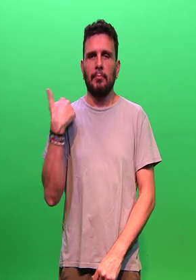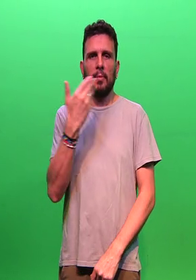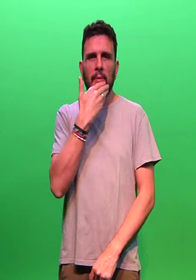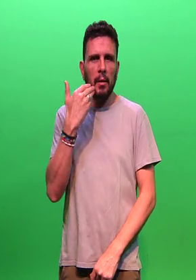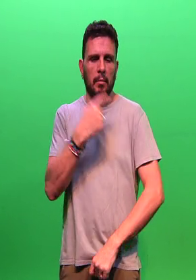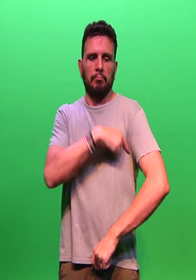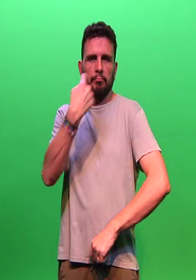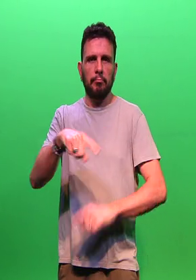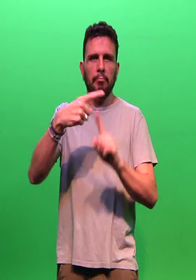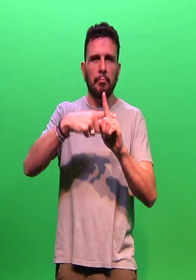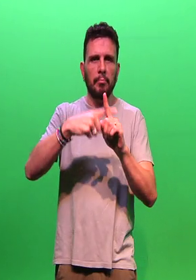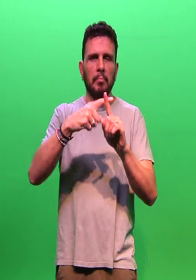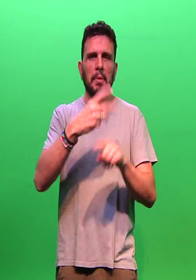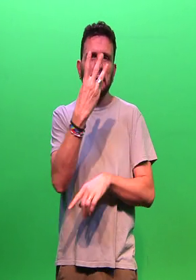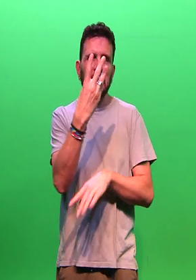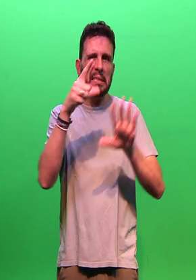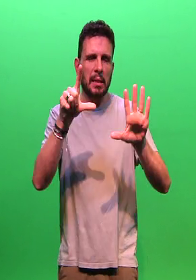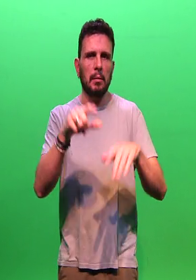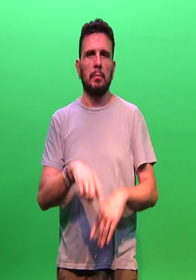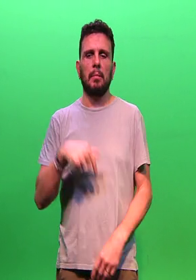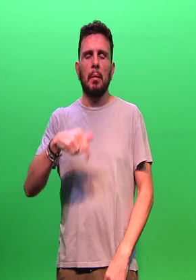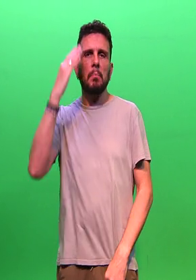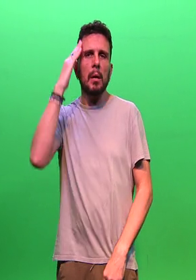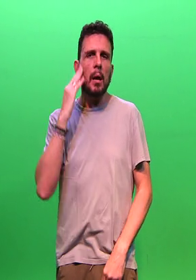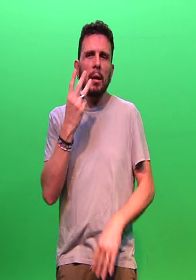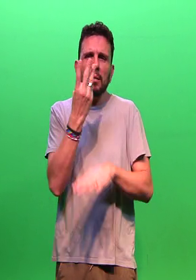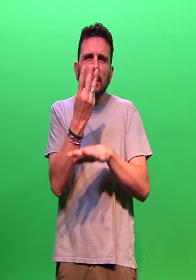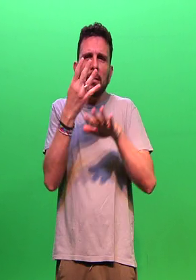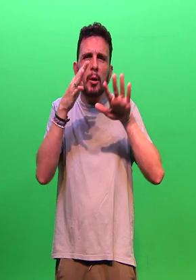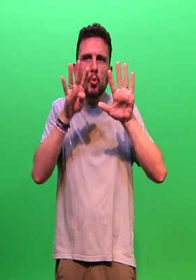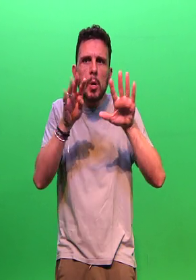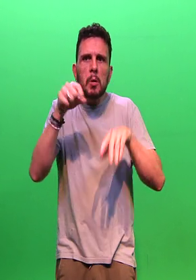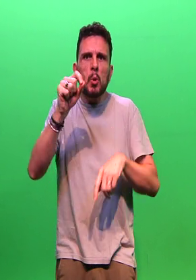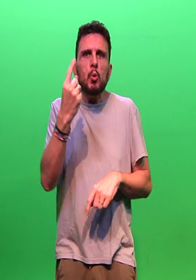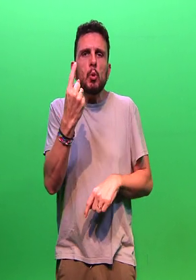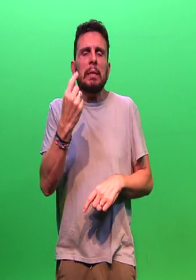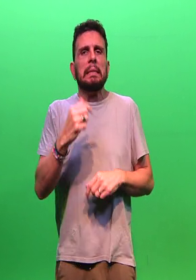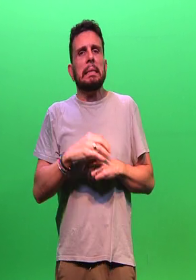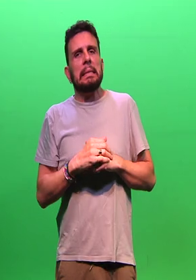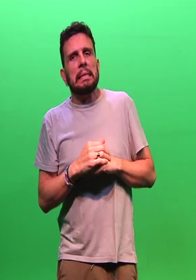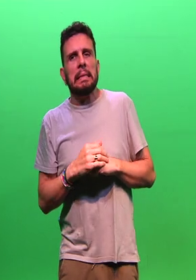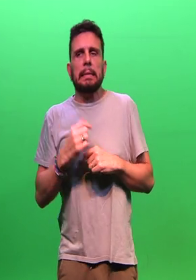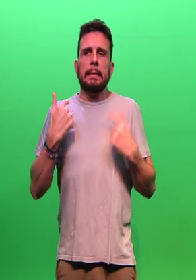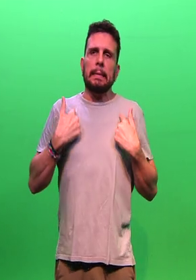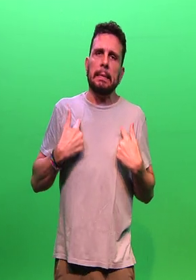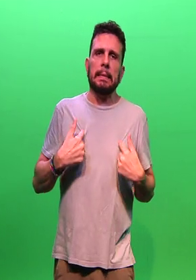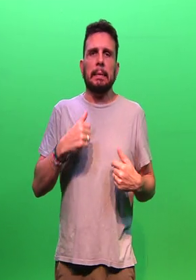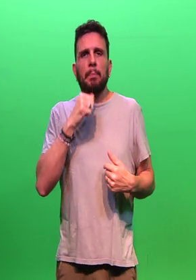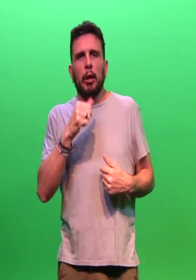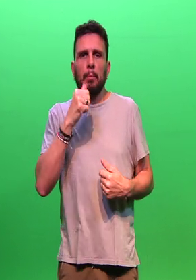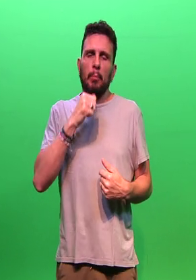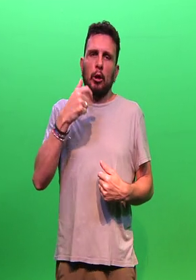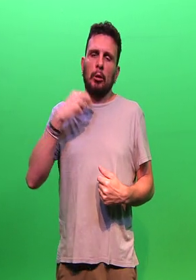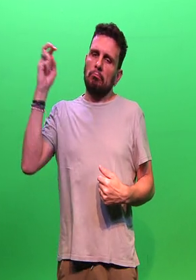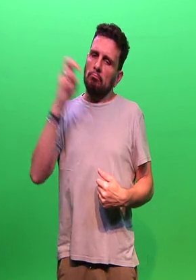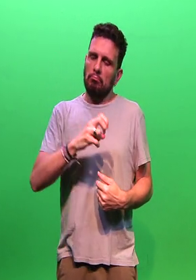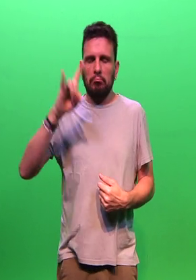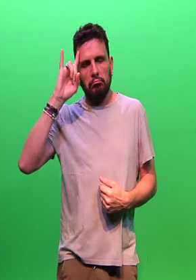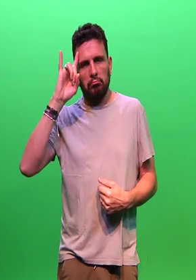Ahir a la tarda tenia febre, trenta-set graus. Aquest matí tenia trenta-nou coma un, uf, em sento cada vegada pitjor i he vingut per si de cas.